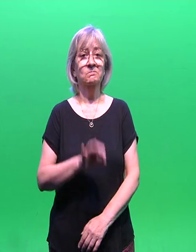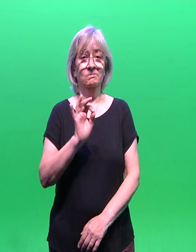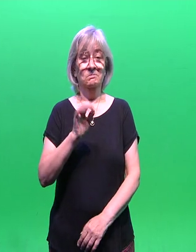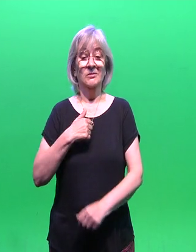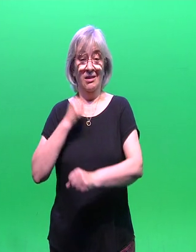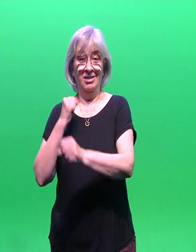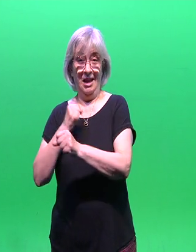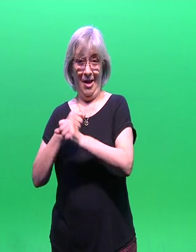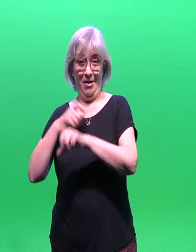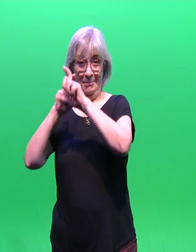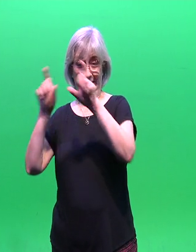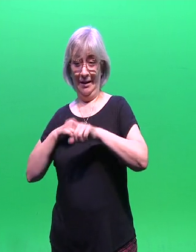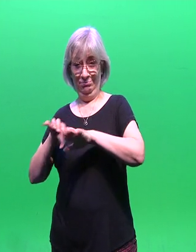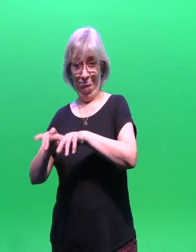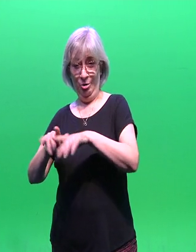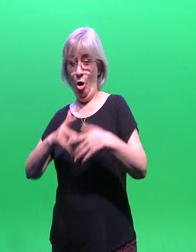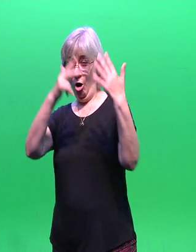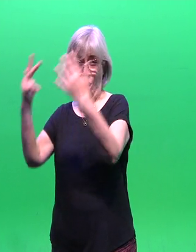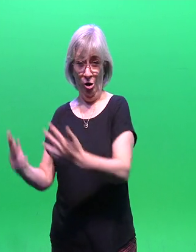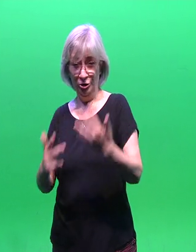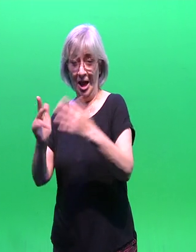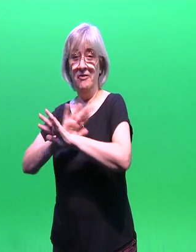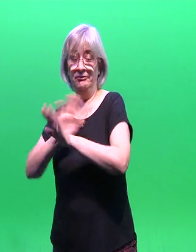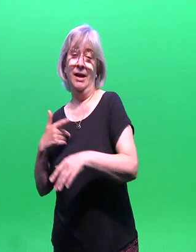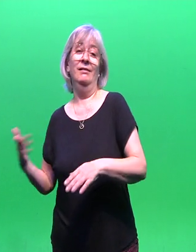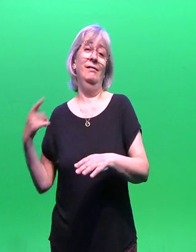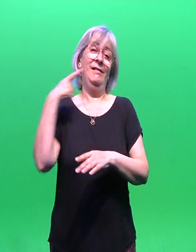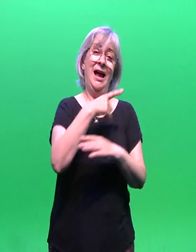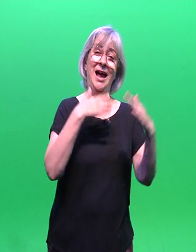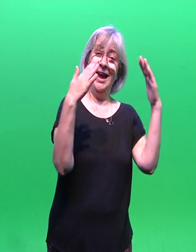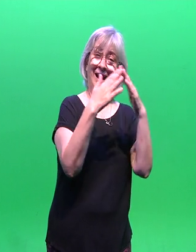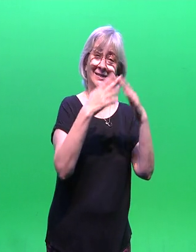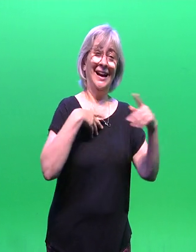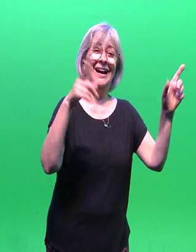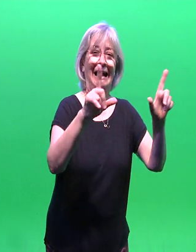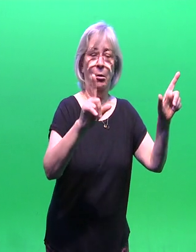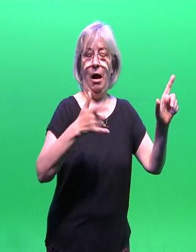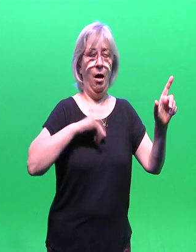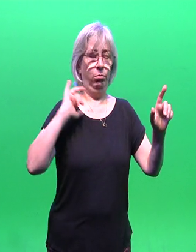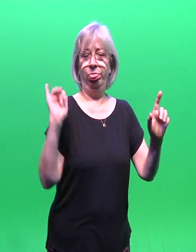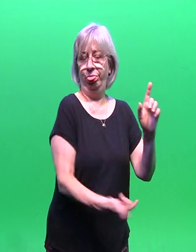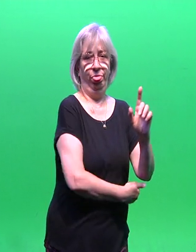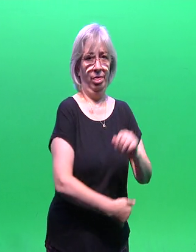Sí, a la feina estic vuit hores amb l'ordinador, i després a casa no miro la televisió perquè estic molt cansada.